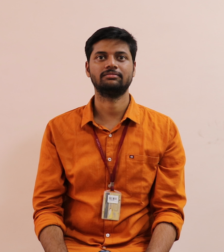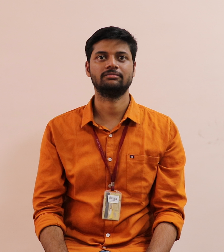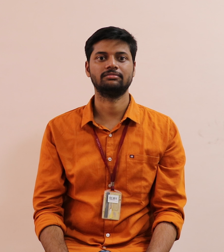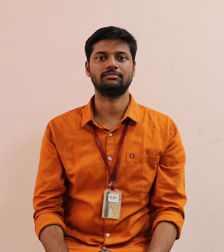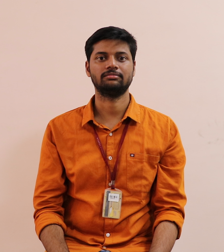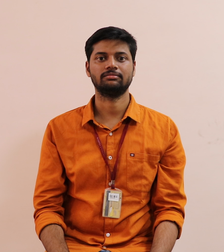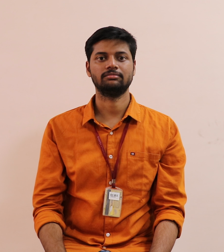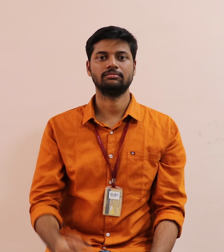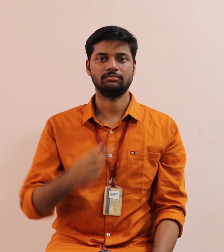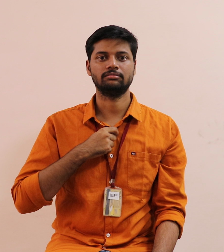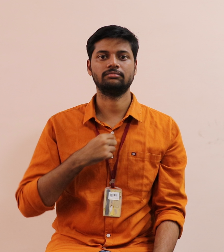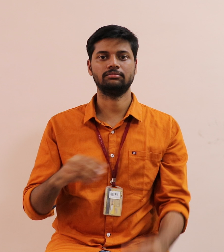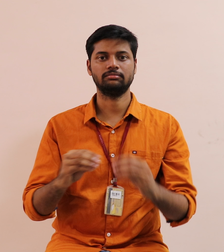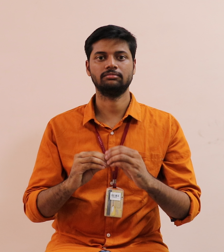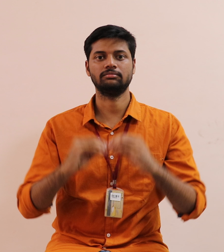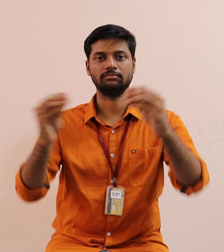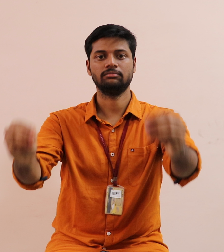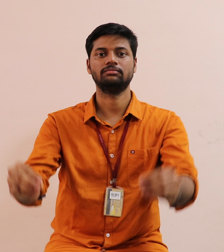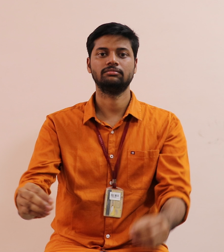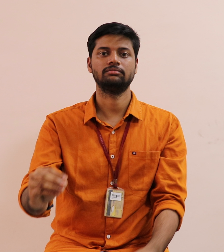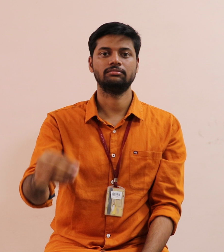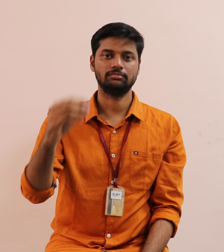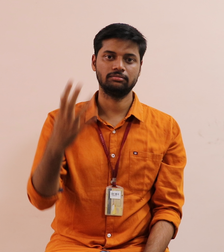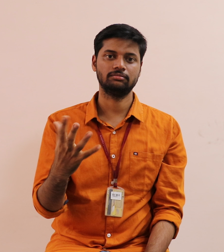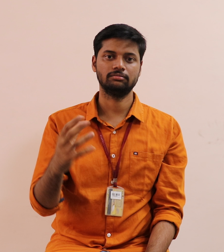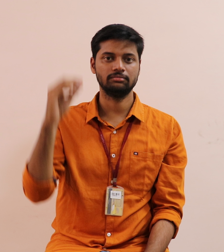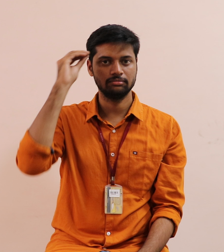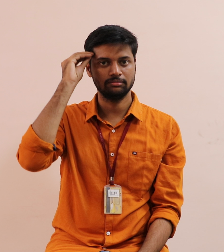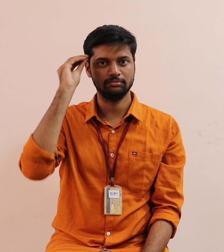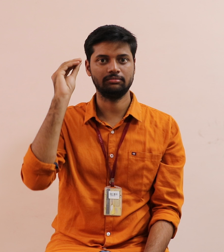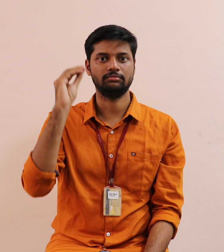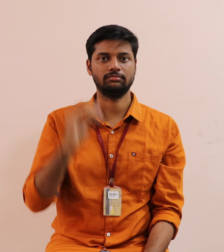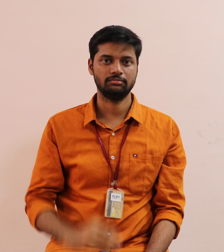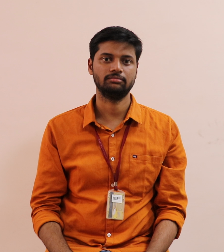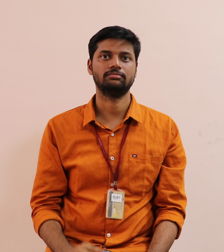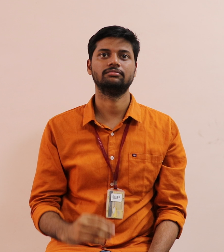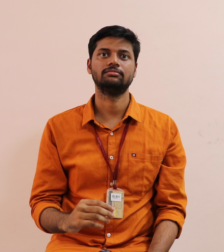i do not mean it